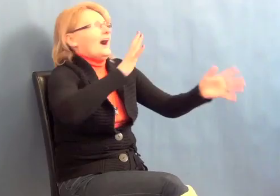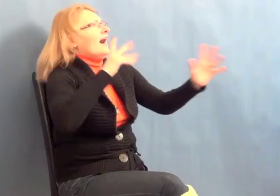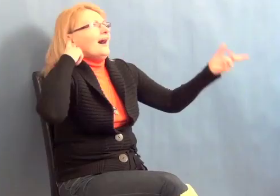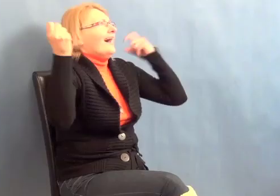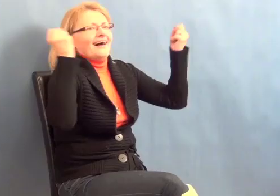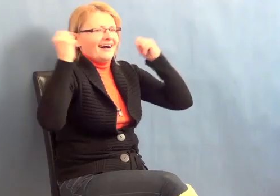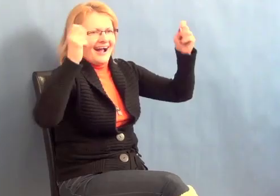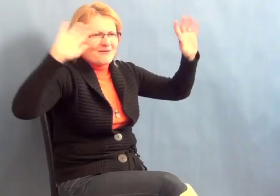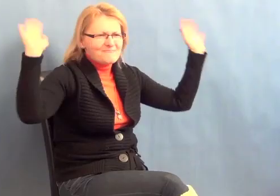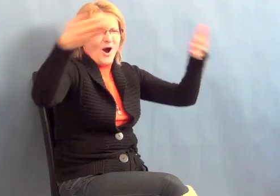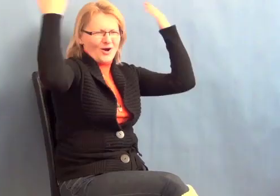Nagle rozlega się alarm.